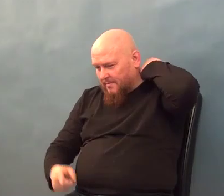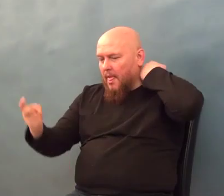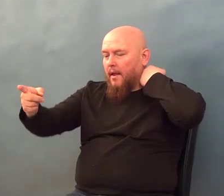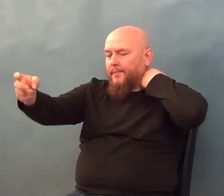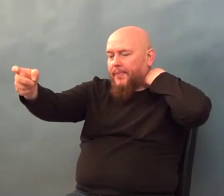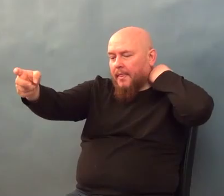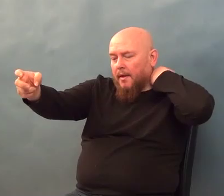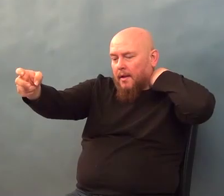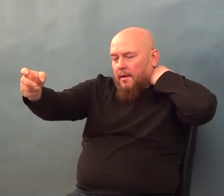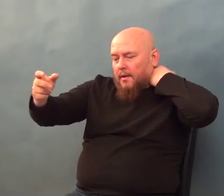A ty mówisz, że jest.